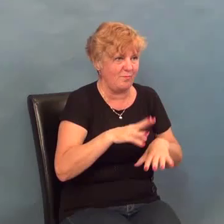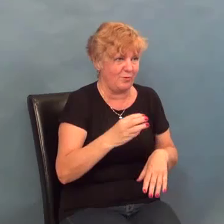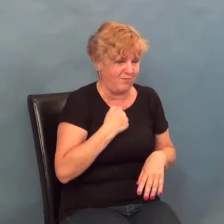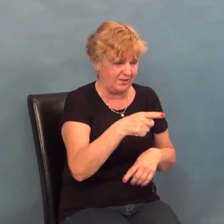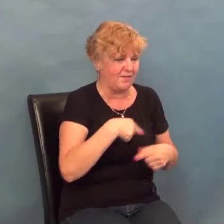Super.